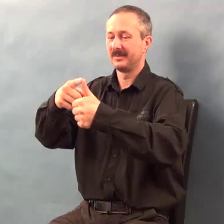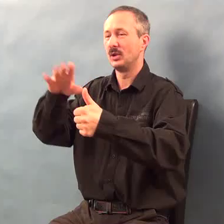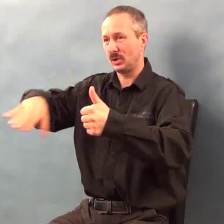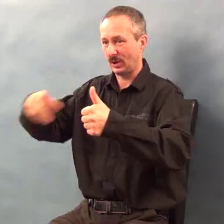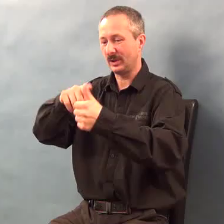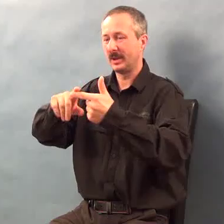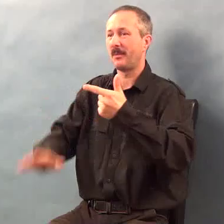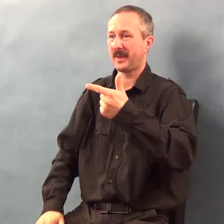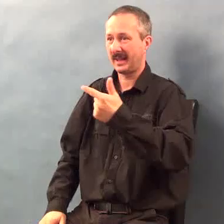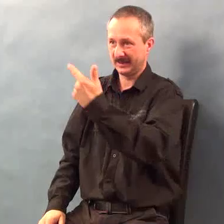A druga postać to pies.